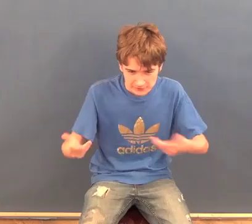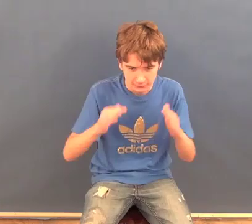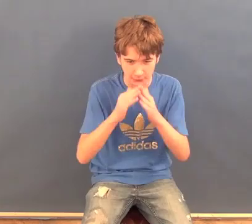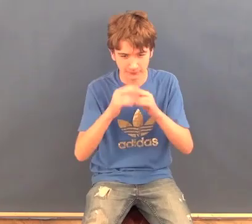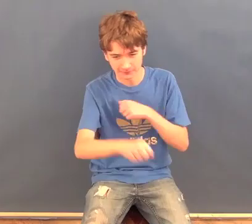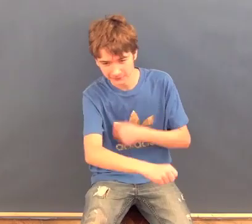Otwiera drzwi.